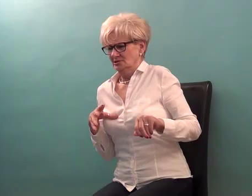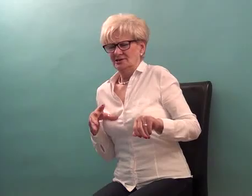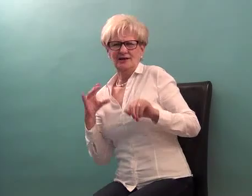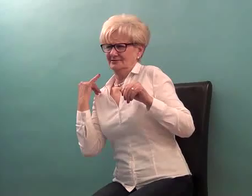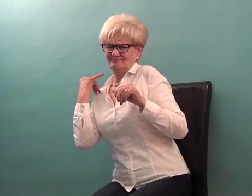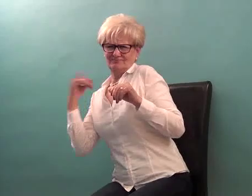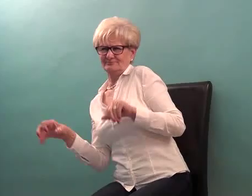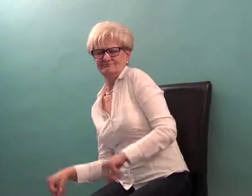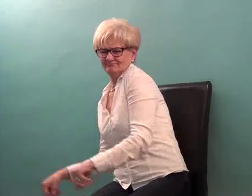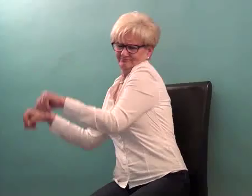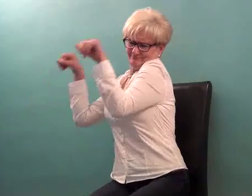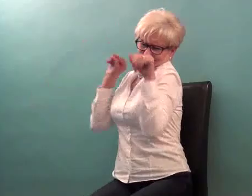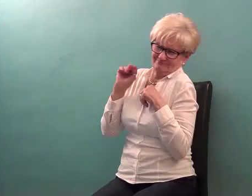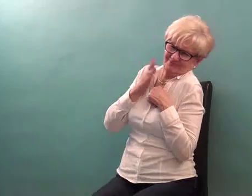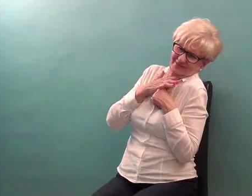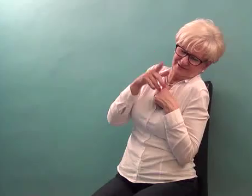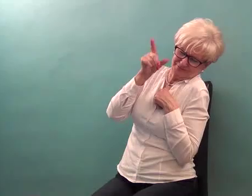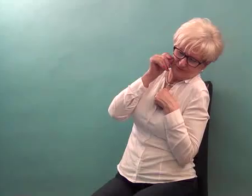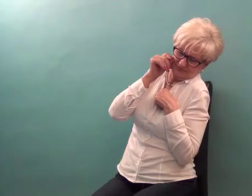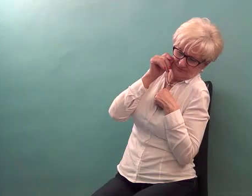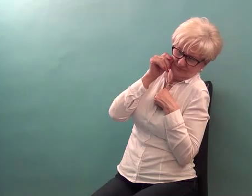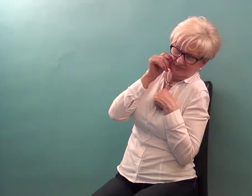Ignoruje budzik, przykrywa się kołdrą i chce spać.